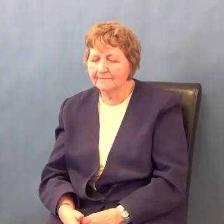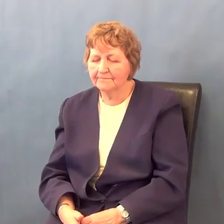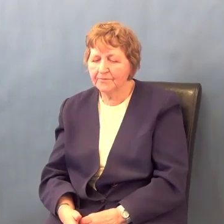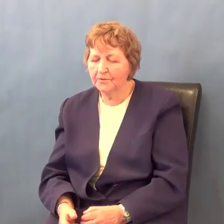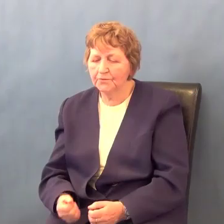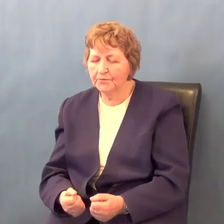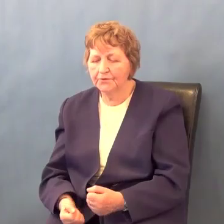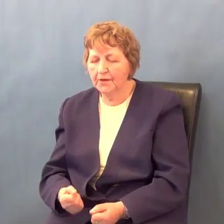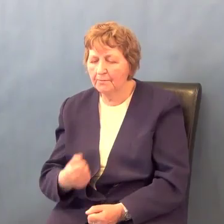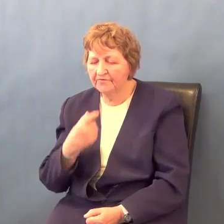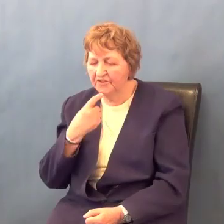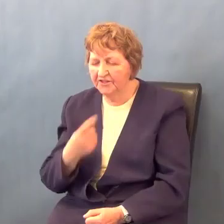Trudno powiedzieć.